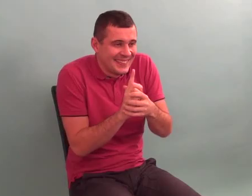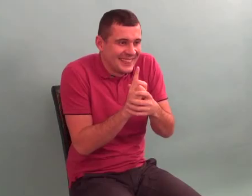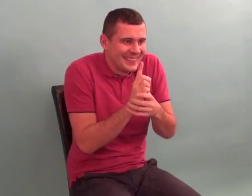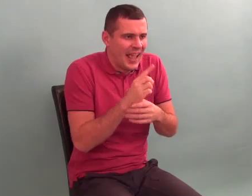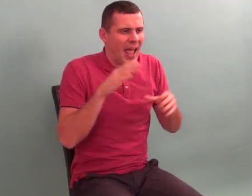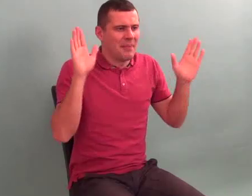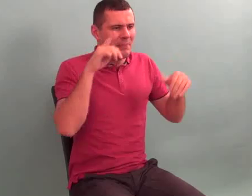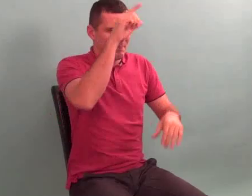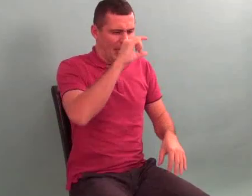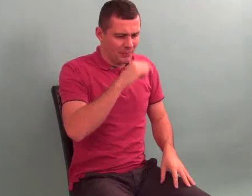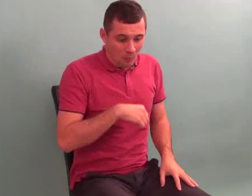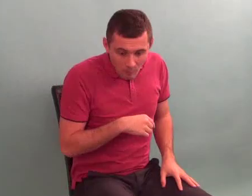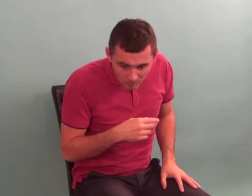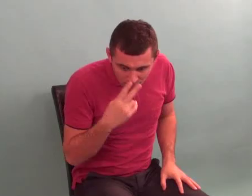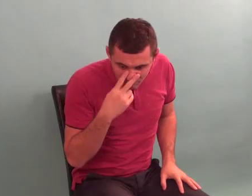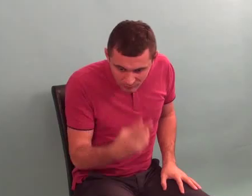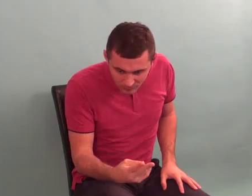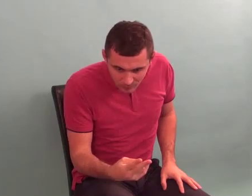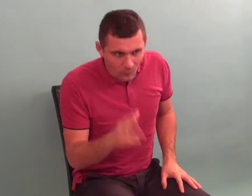Mały ptaszek spojrzał z góry i zobaczył, że kot się wspina.